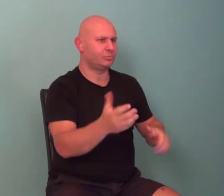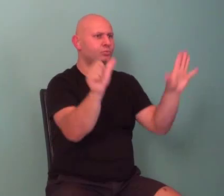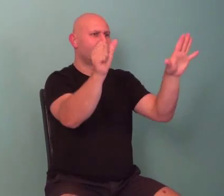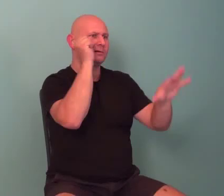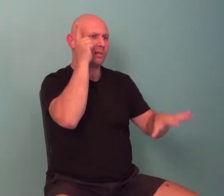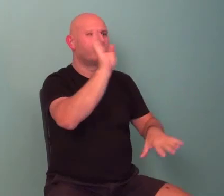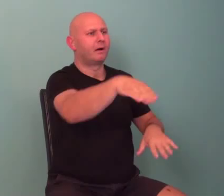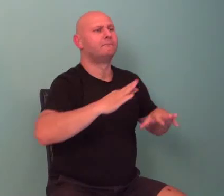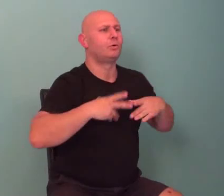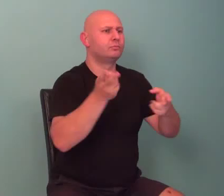Jesteś wolny o szóstej rano?